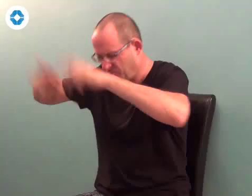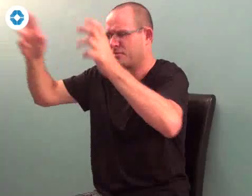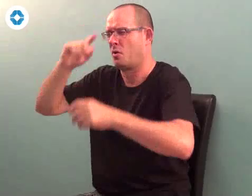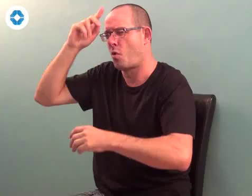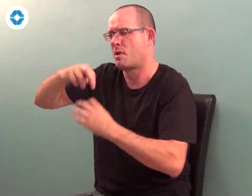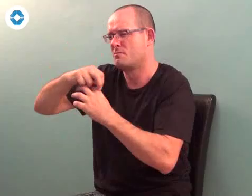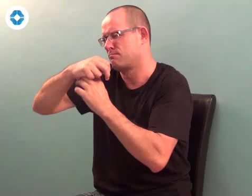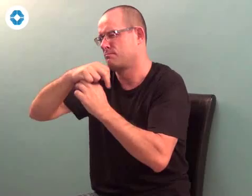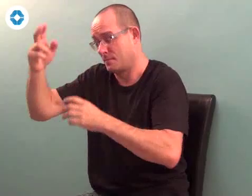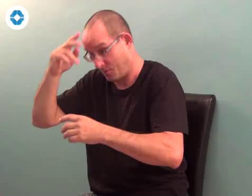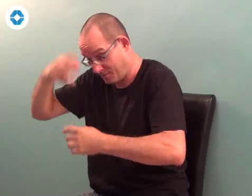Człowiek spada z głowy jelenia.